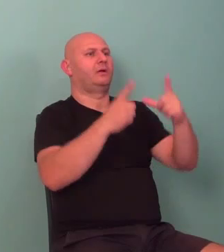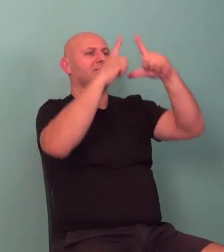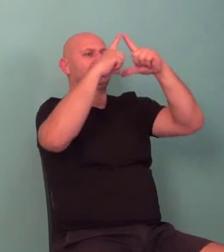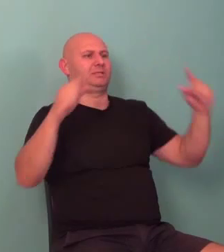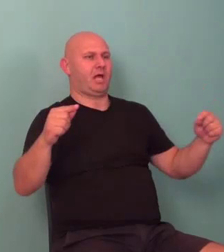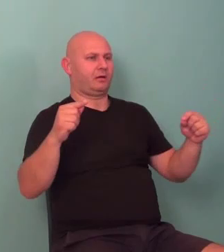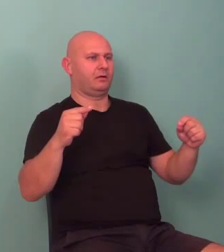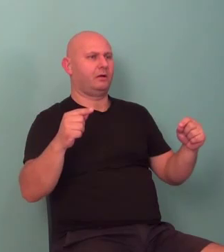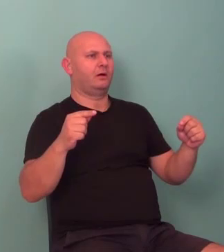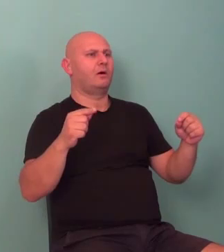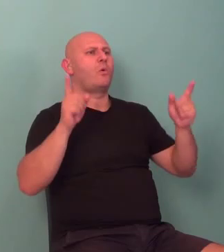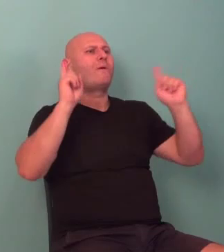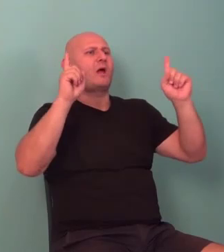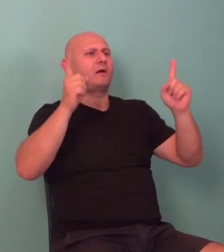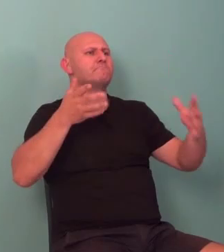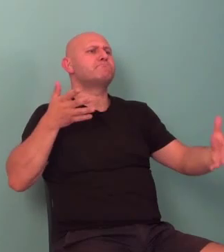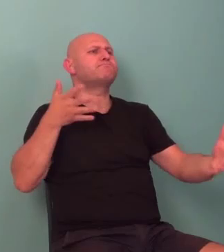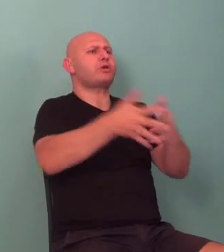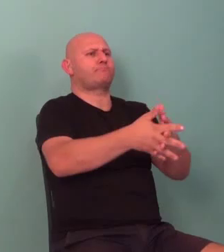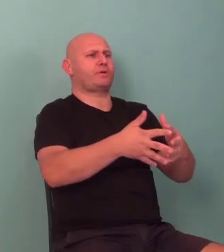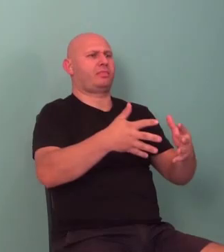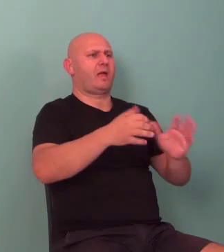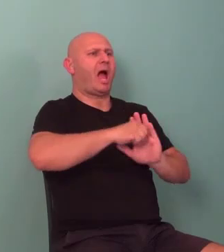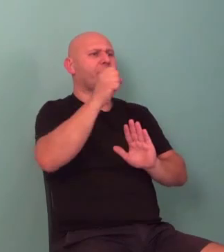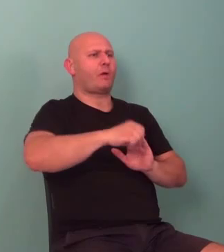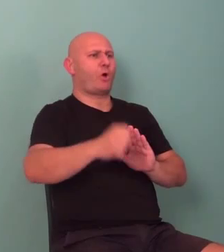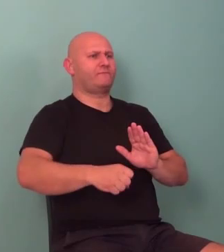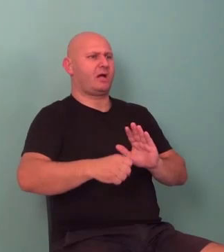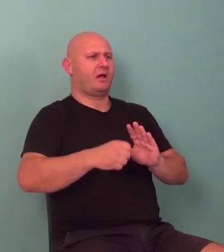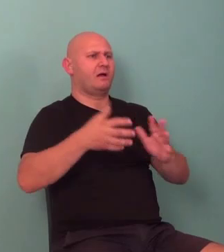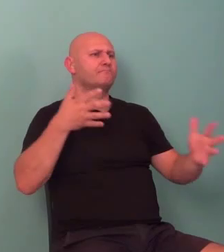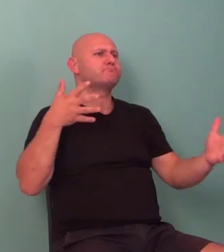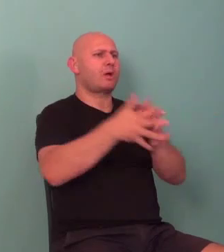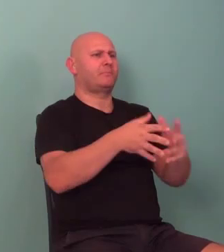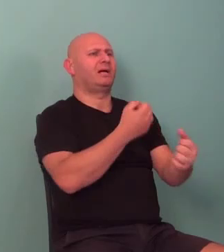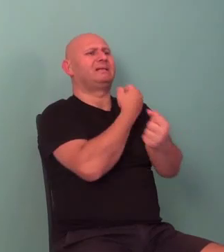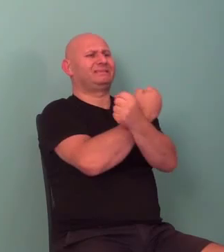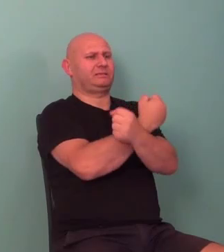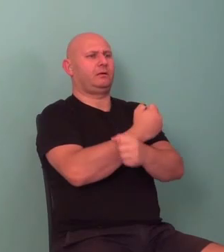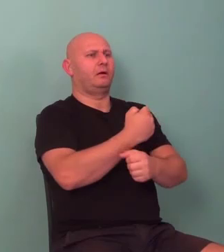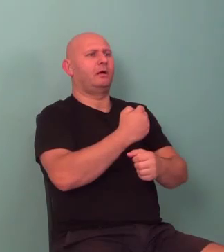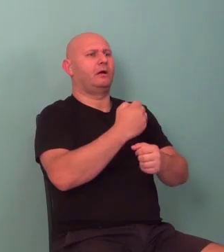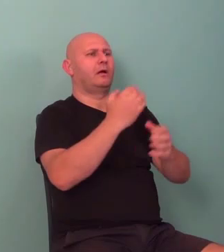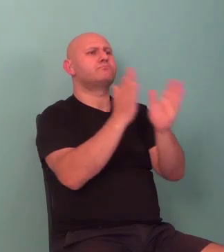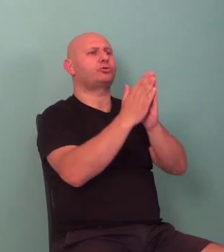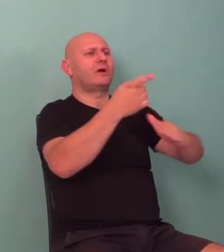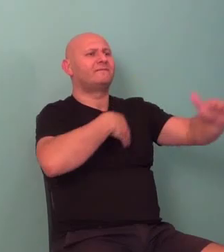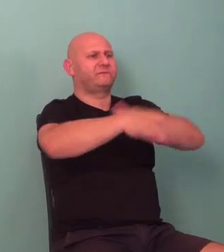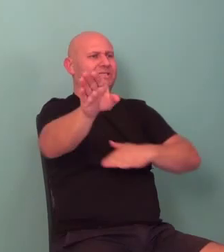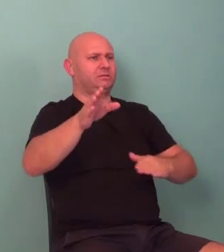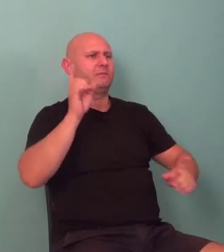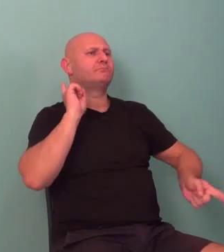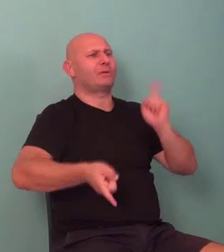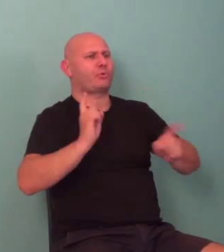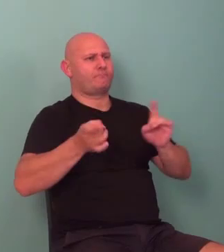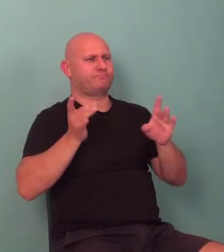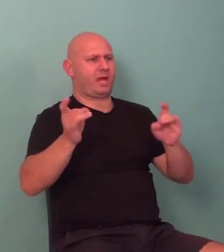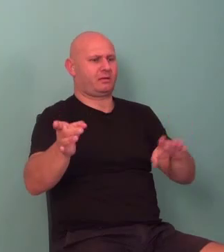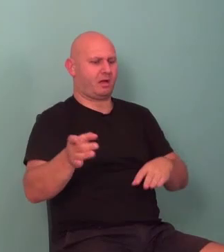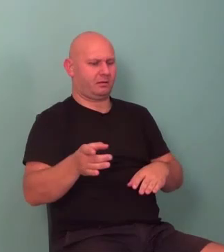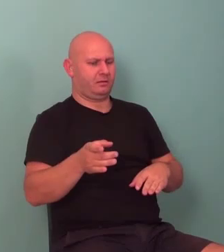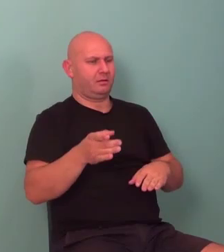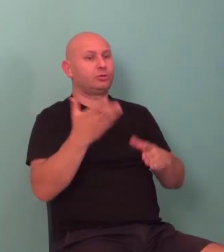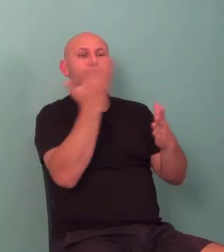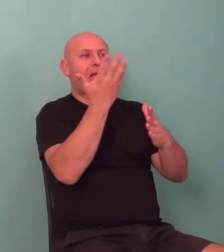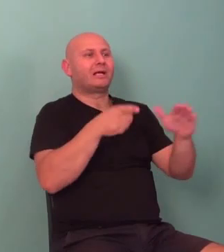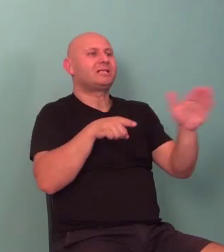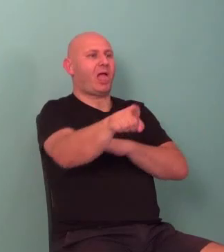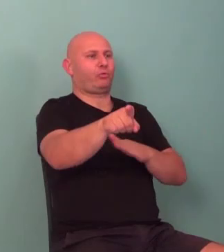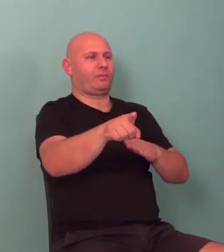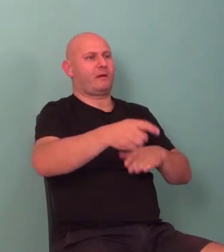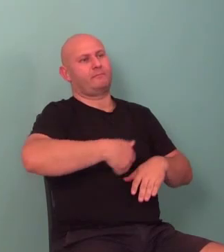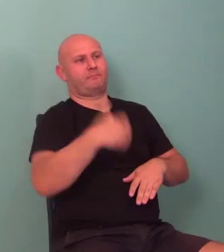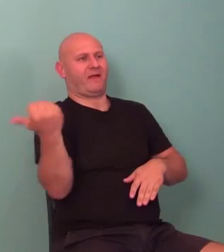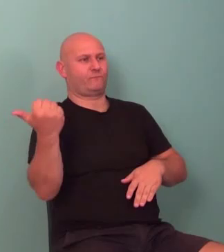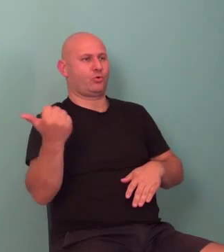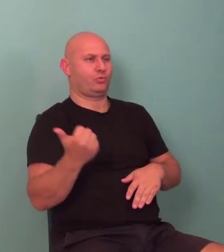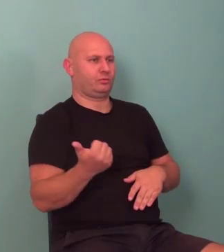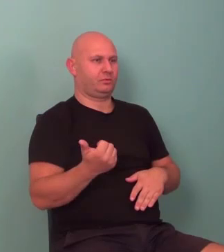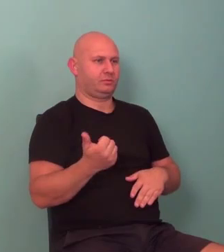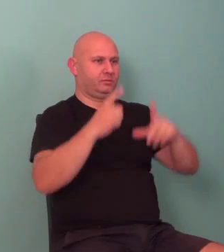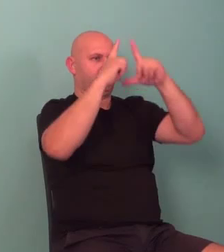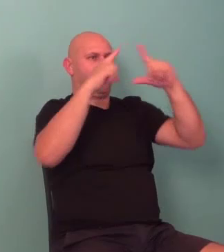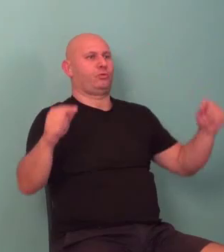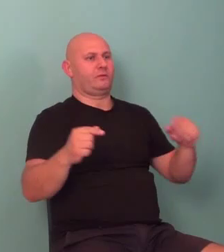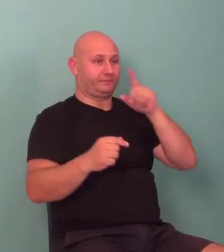Trójkątny znak informuje, że jest promieniowanie atomowe, można się zatruć, wtedy trzeba szybko uciekać w kierunku znaku ewakuacyjnego.